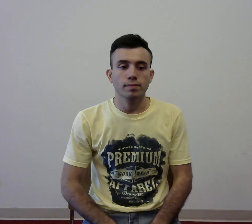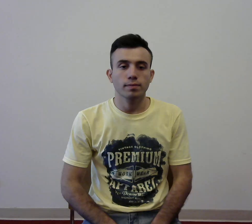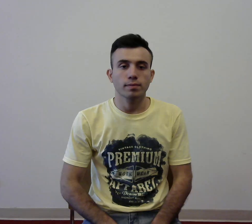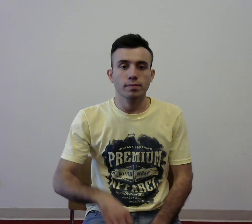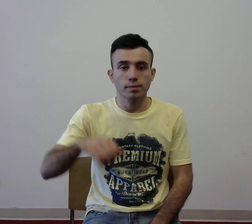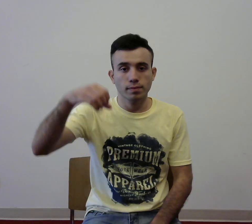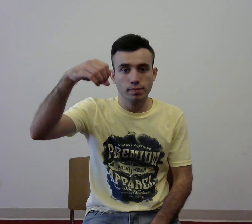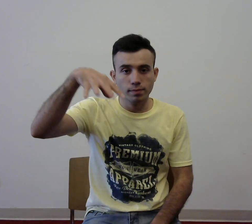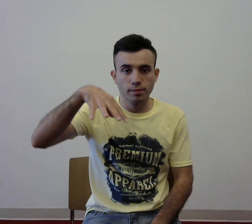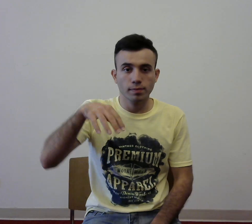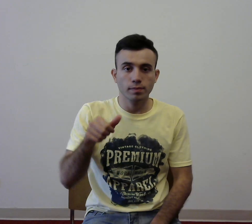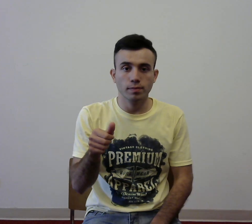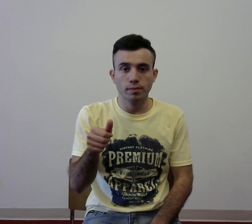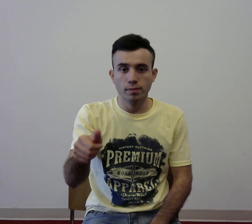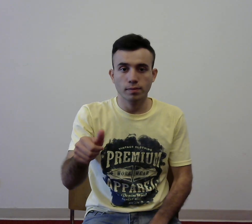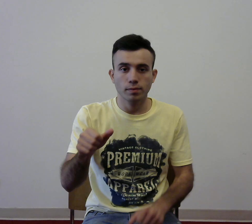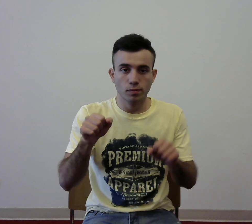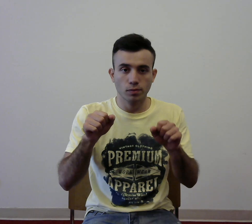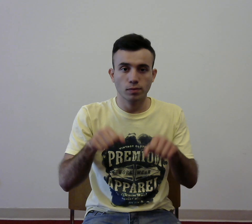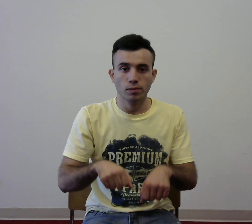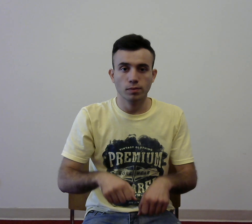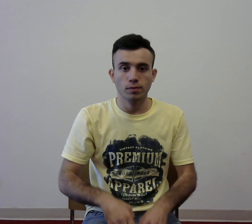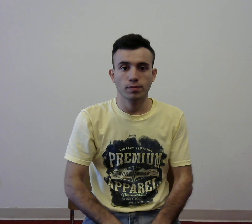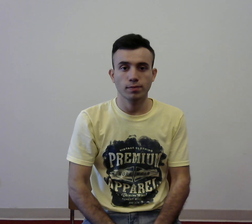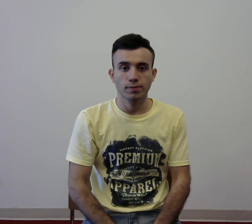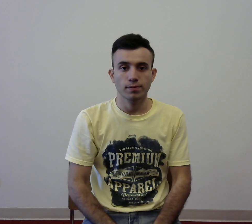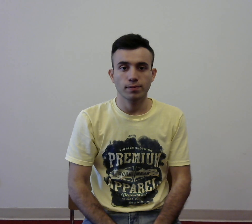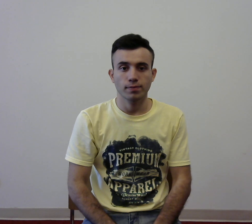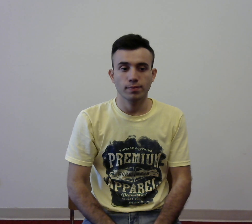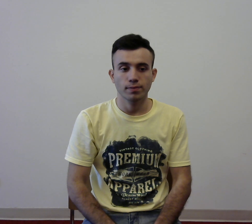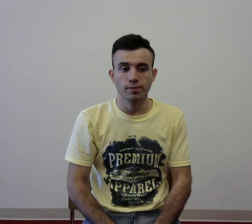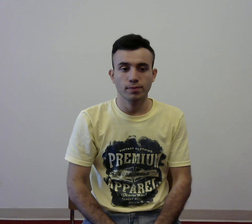İşığı yandırmaq olarmı?